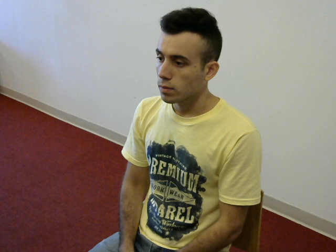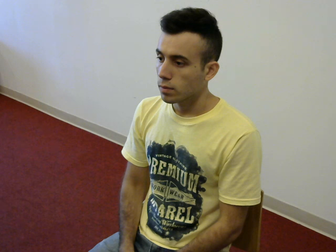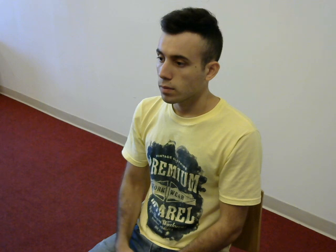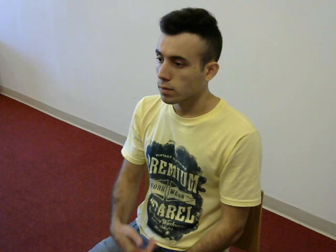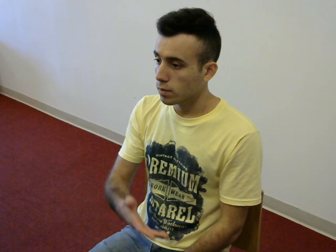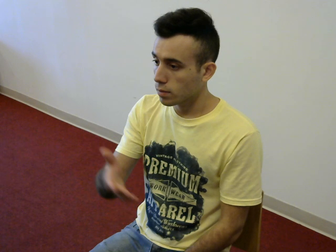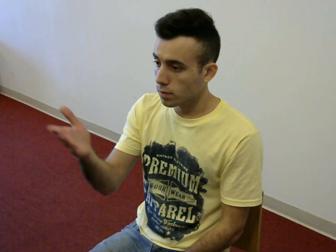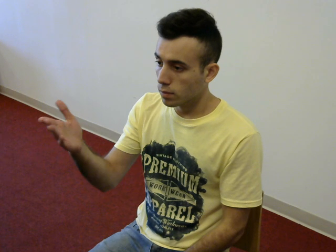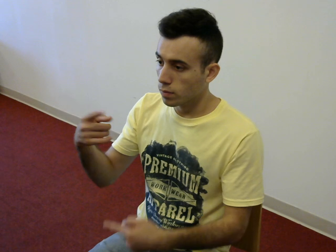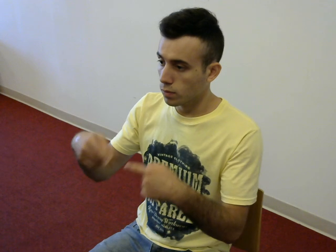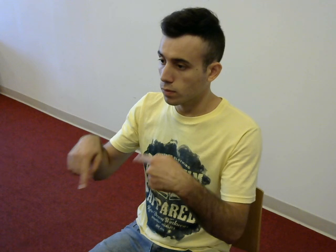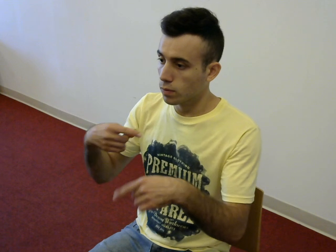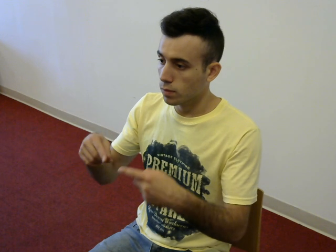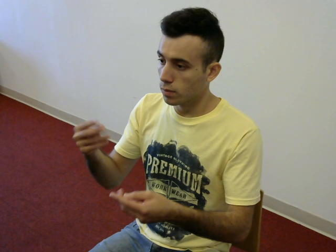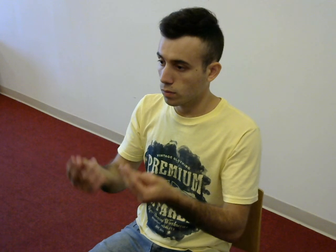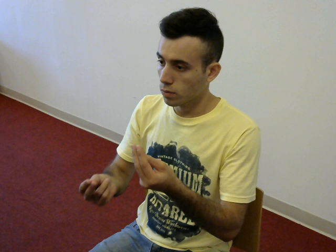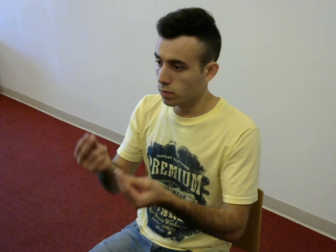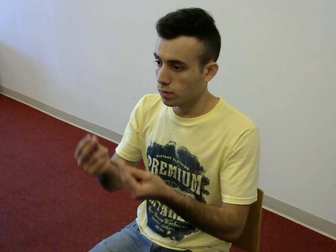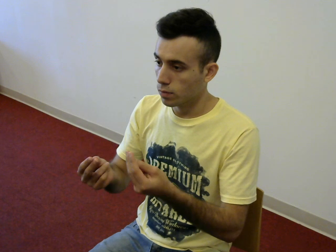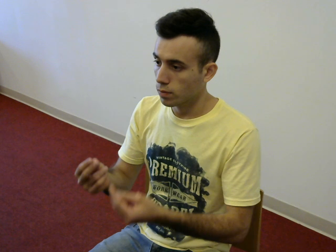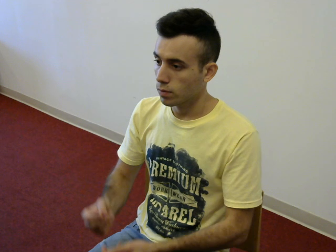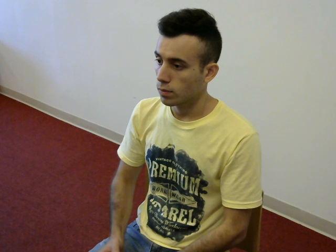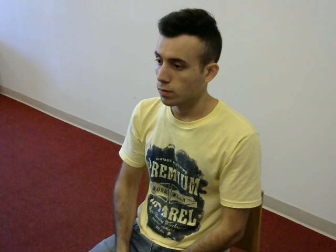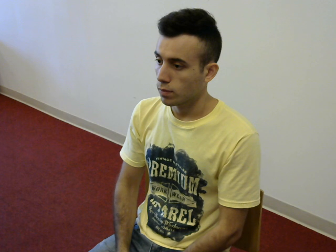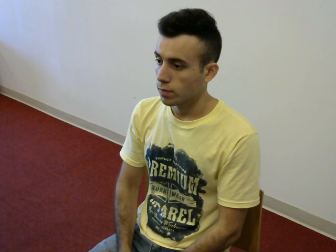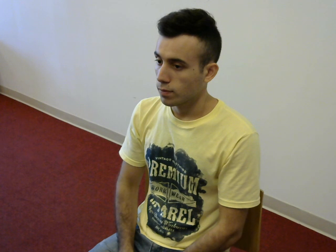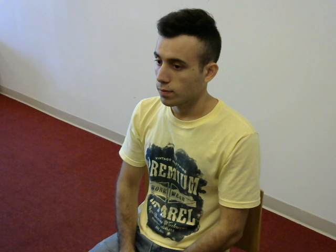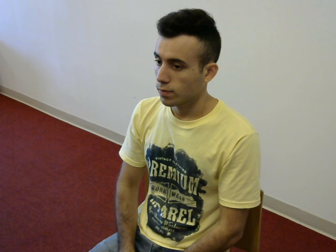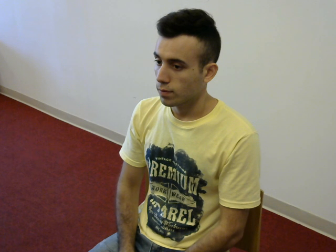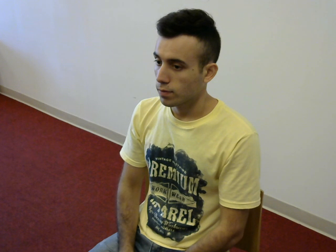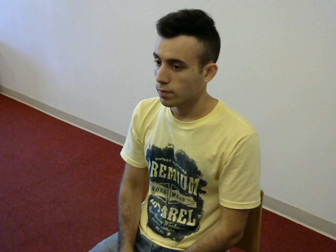Siz futbol oynayırsınız?